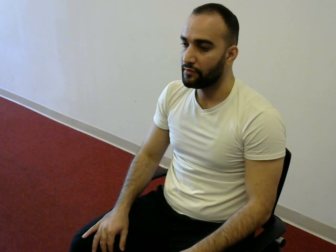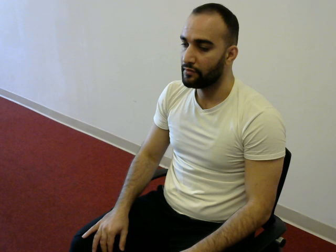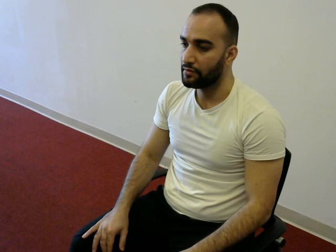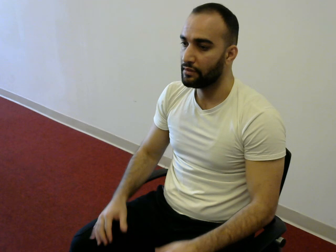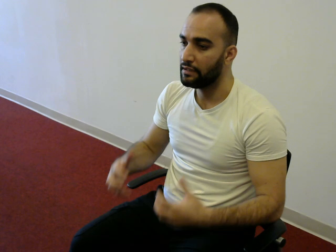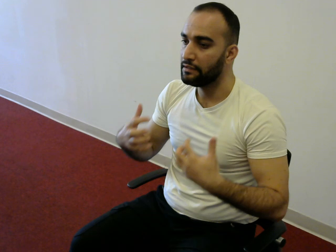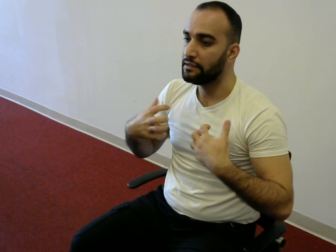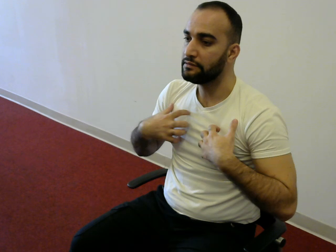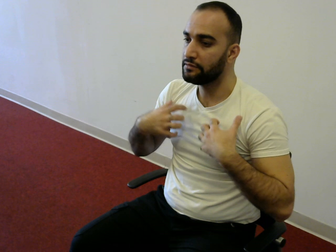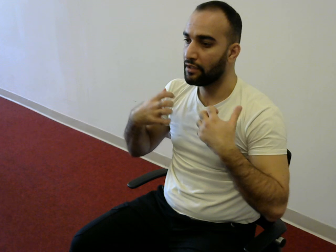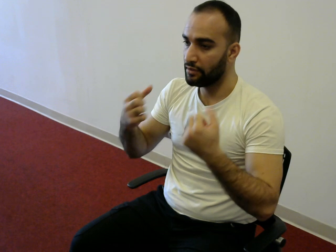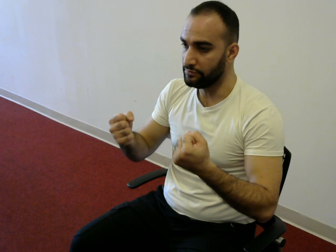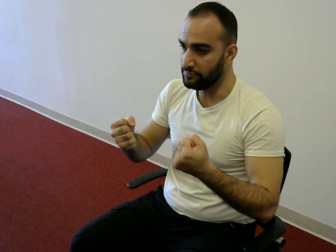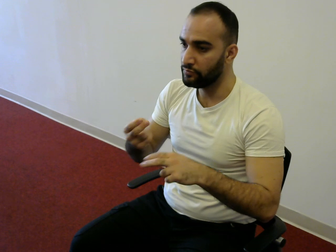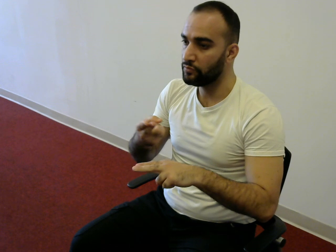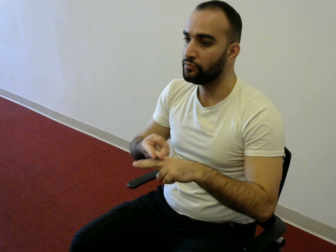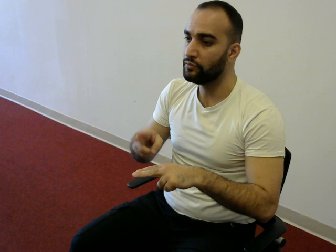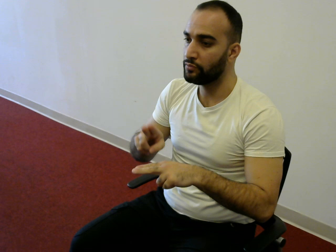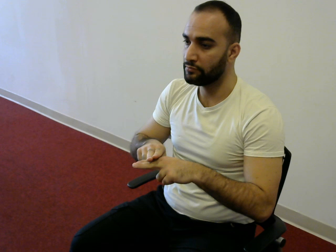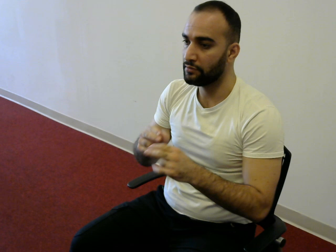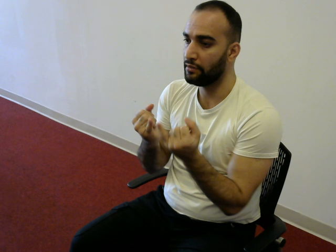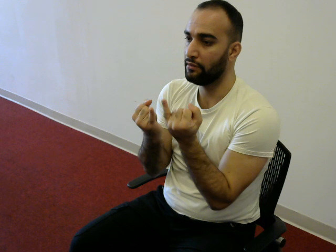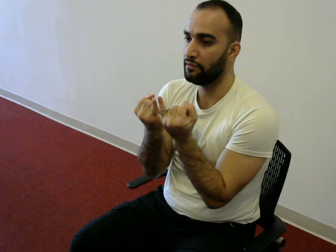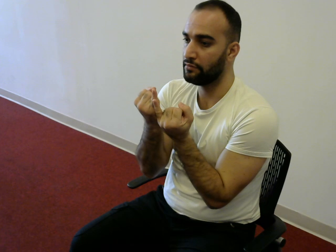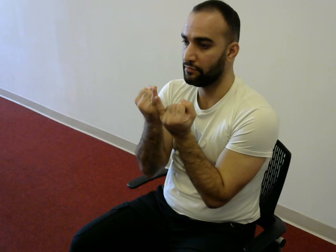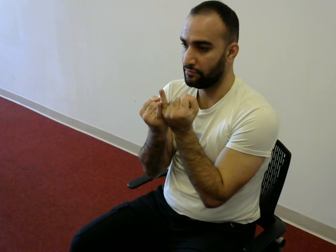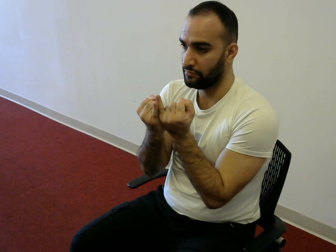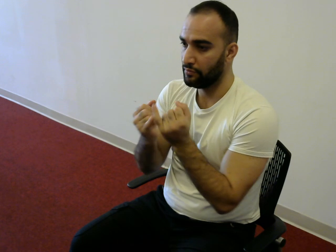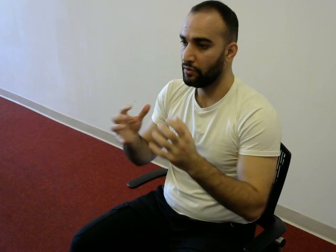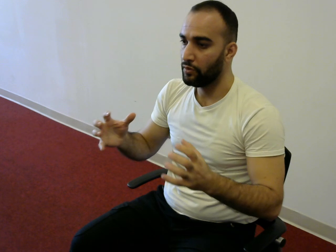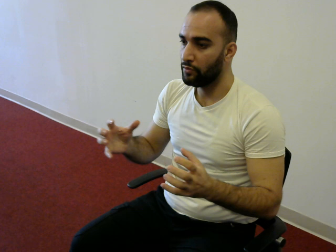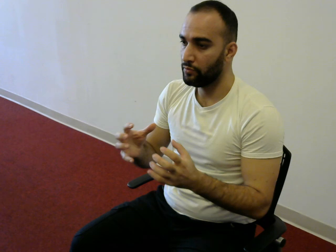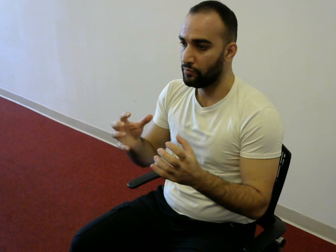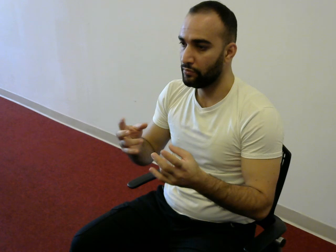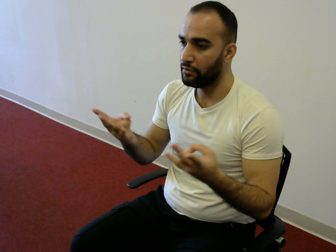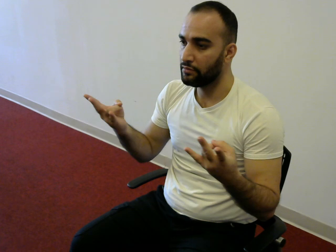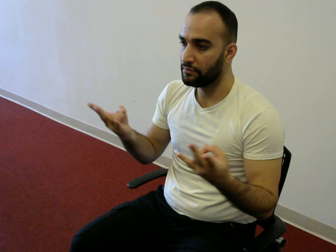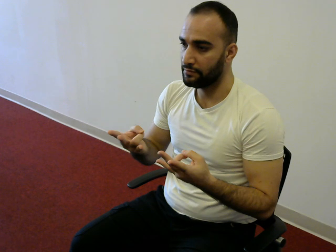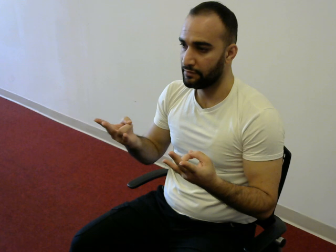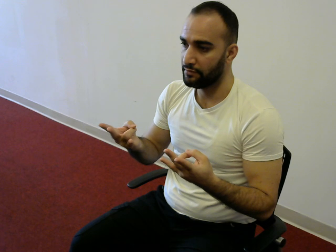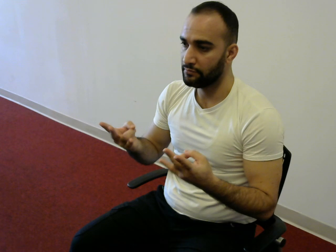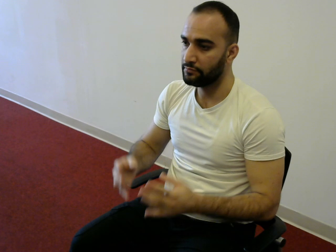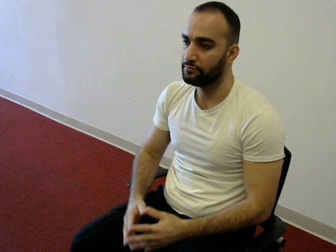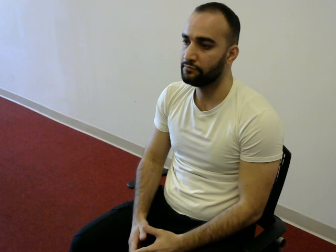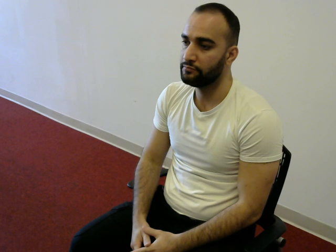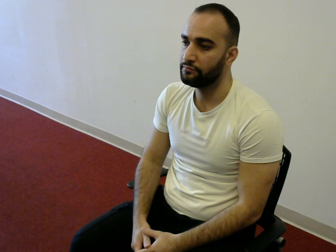Sağlamlığımız üçün bitkiləri qorumaq lazımdır